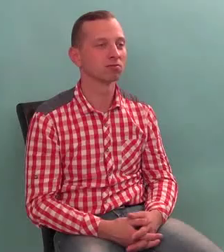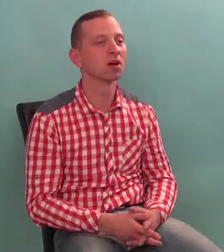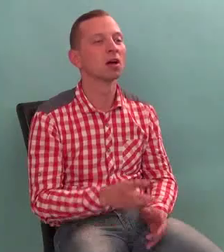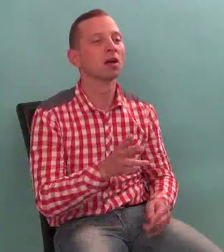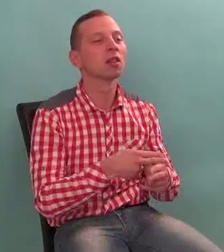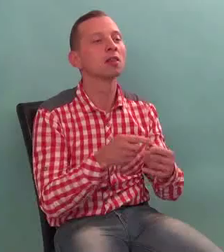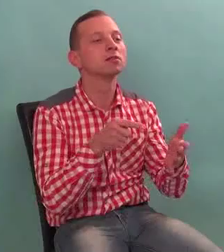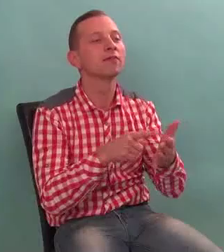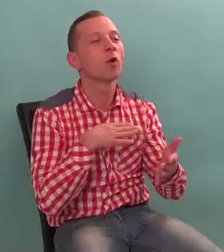Kiedy masz wolny termin?